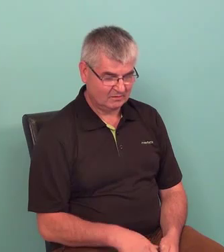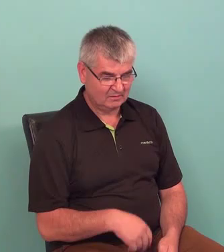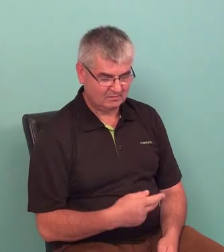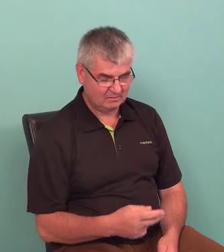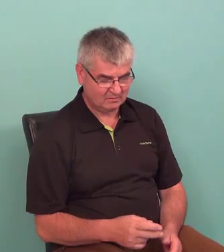Następny...